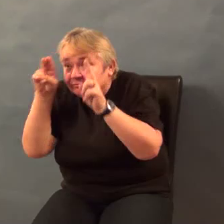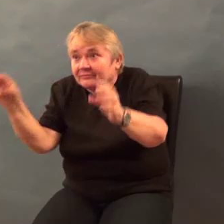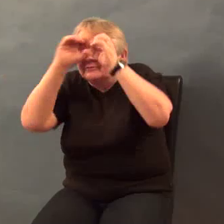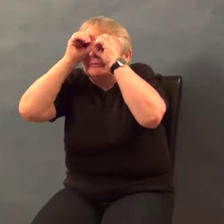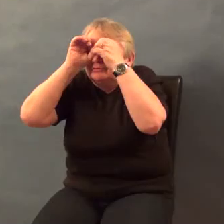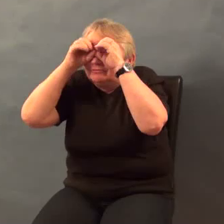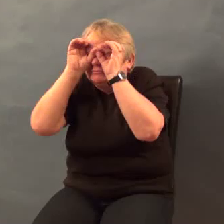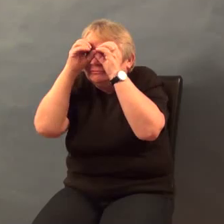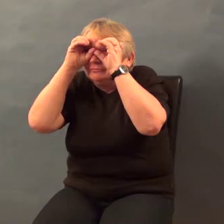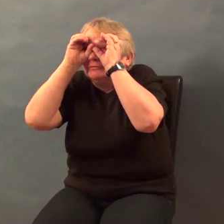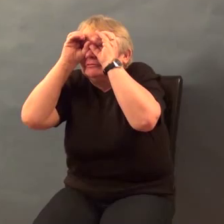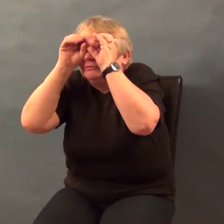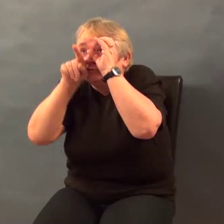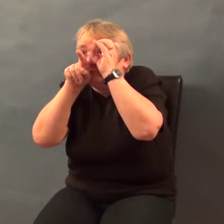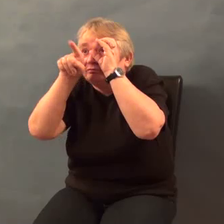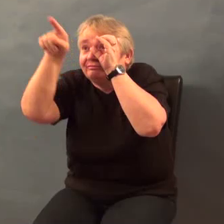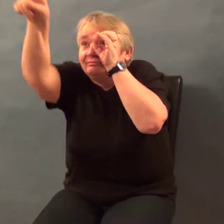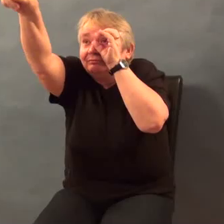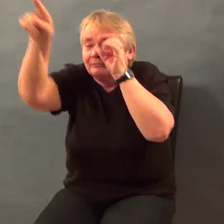Kot wziął lornetkę i zobaczył, kto tam jest.